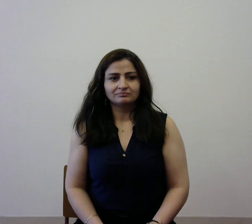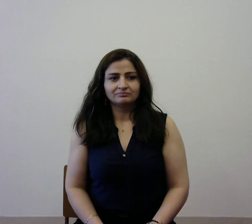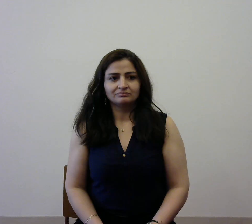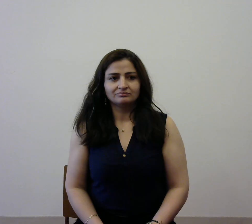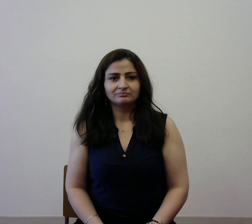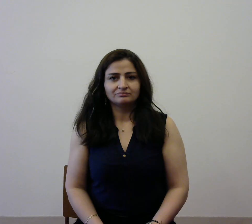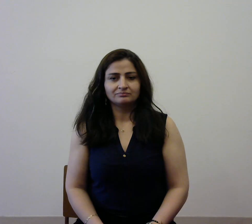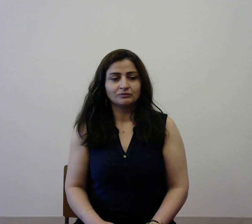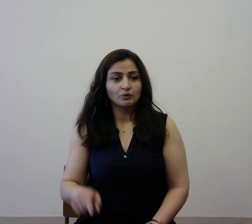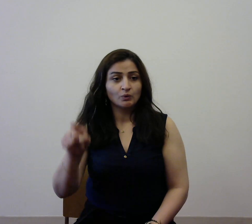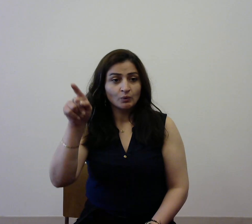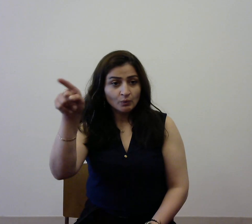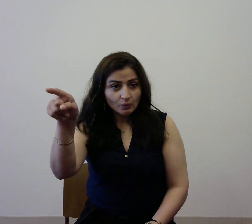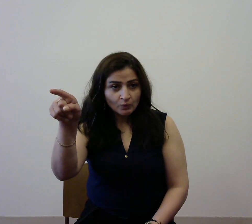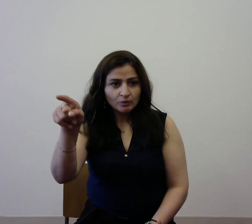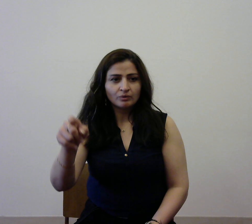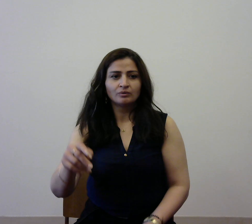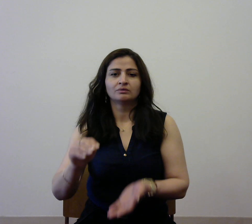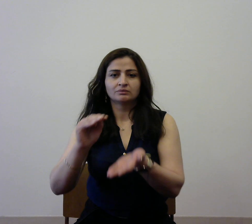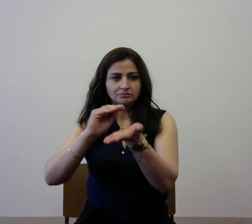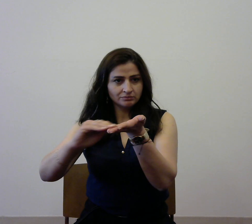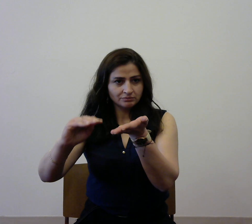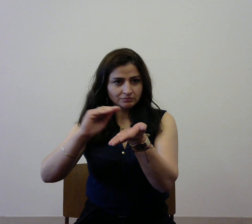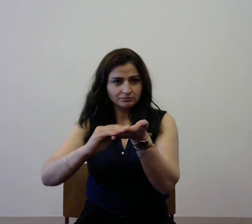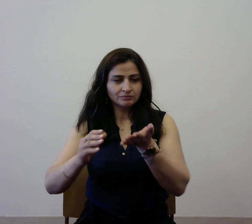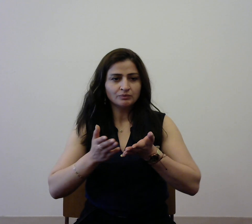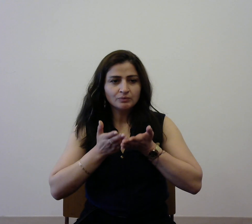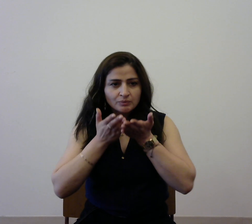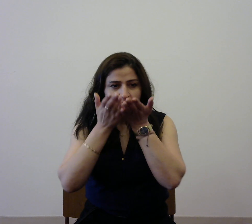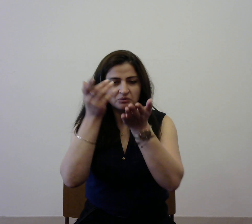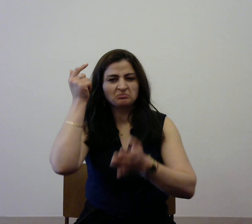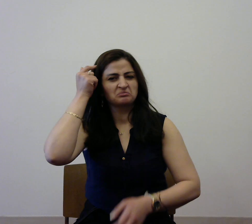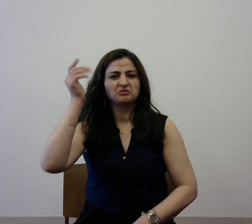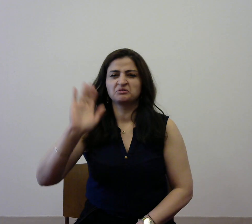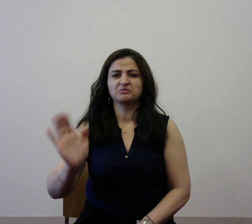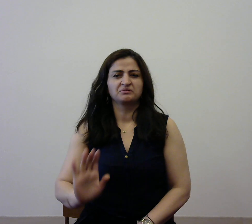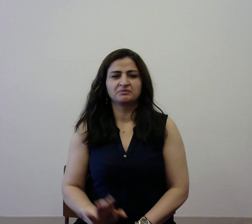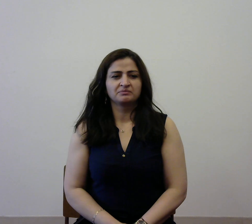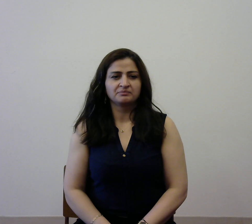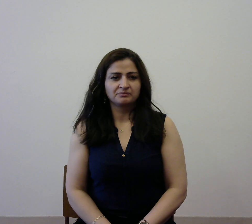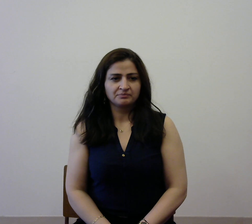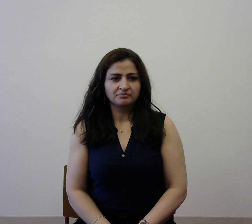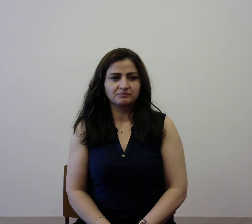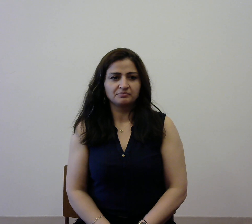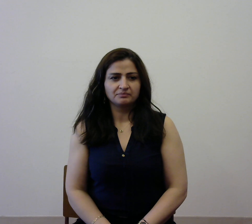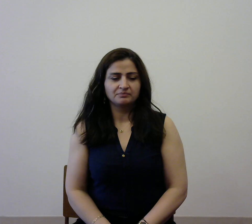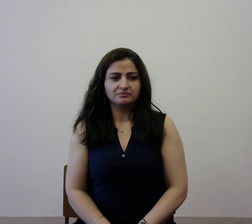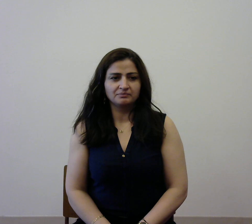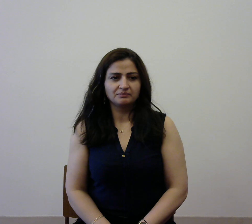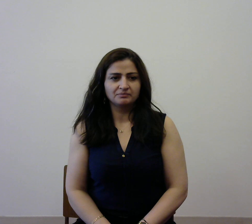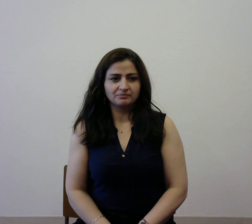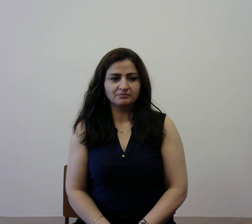O yazıb-oxuya bilmir